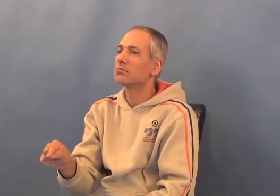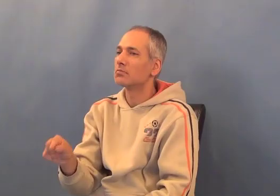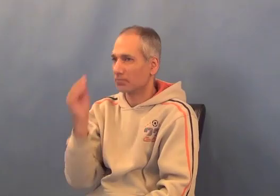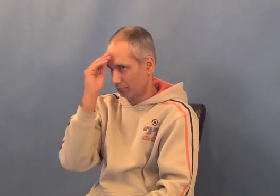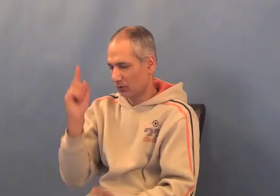Informacja, że trzeba uważać.